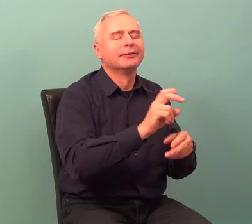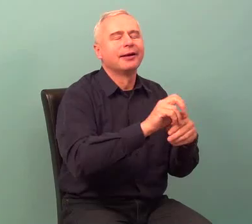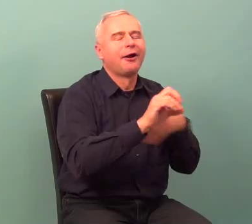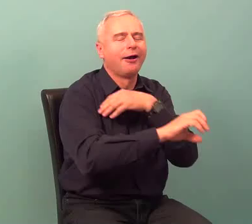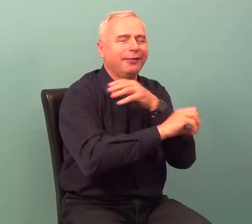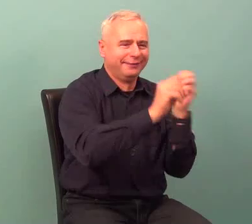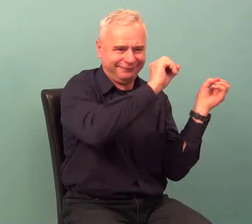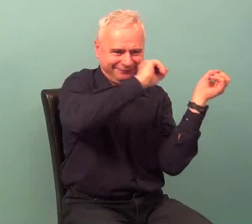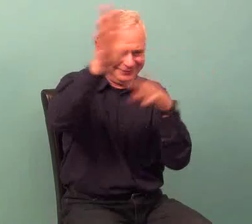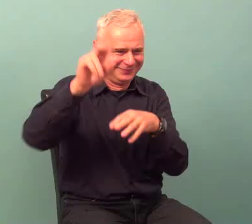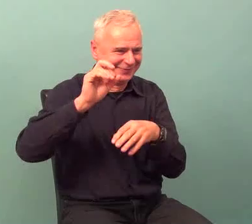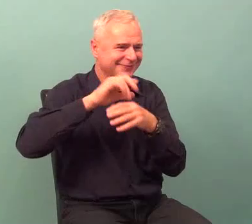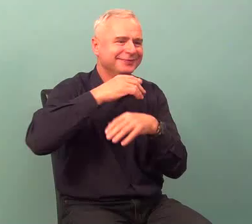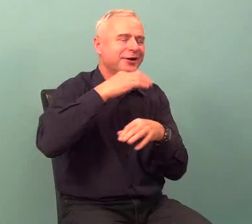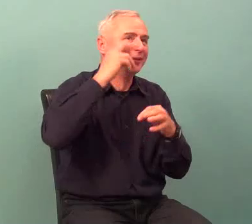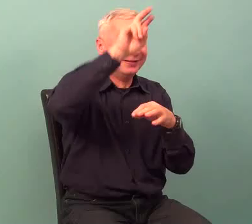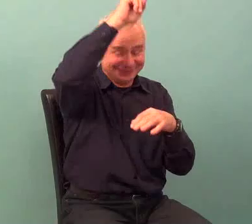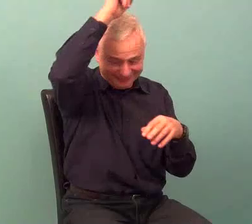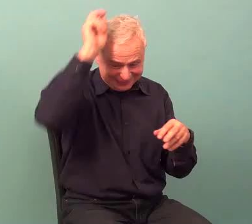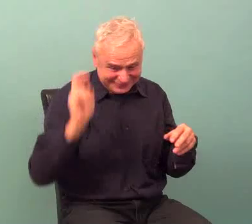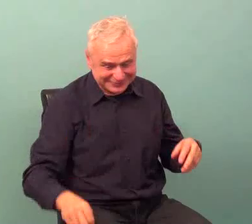Ktoś wyrzucił kota przez okno, kot spadł na dół.